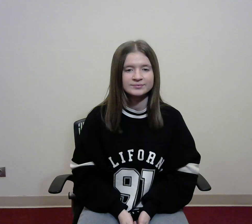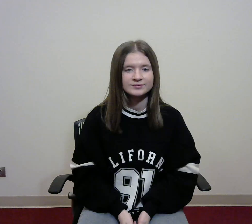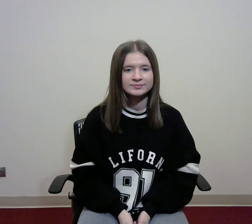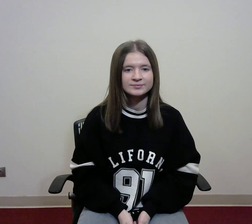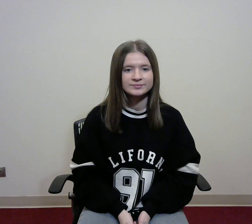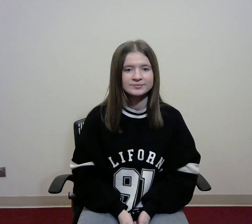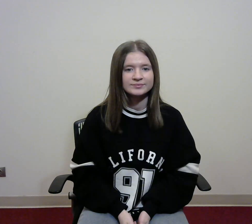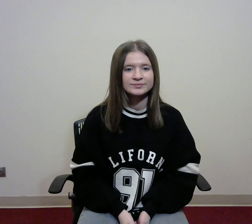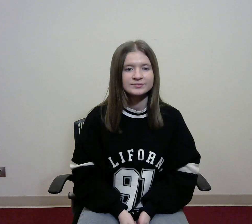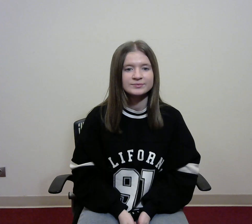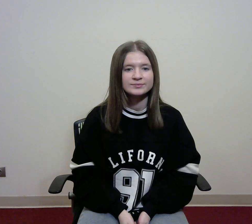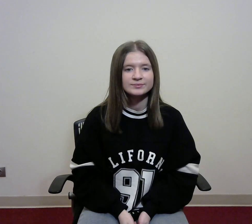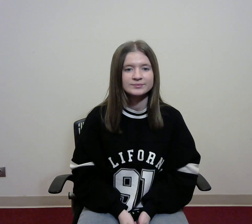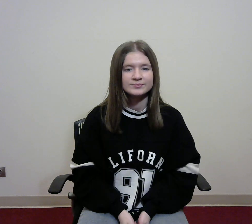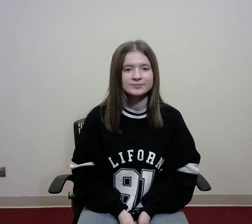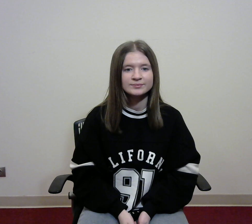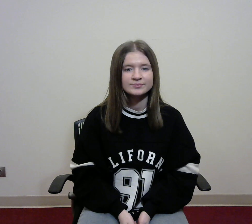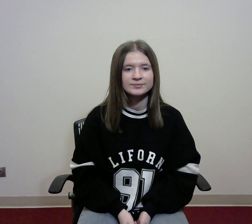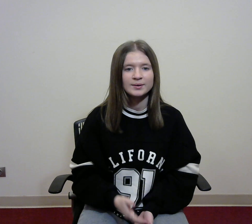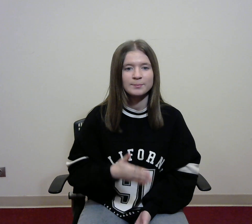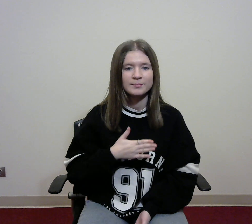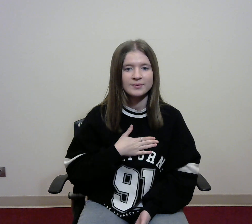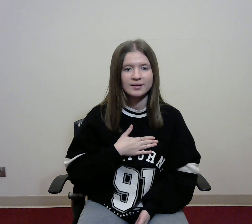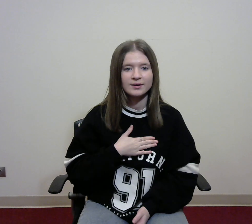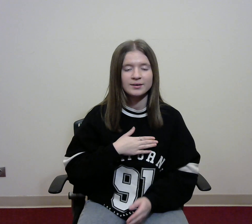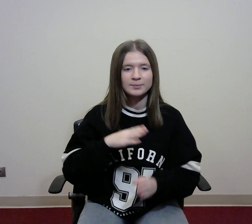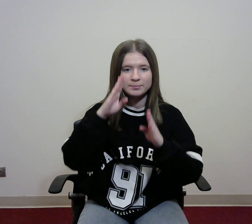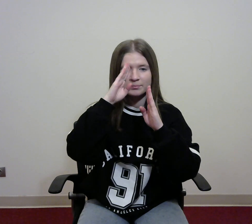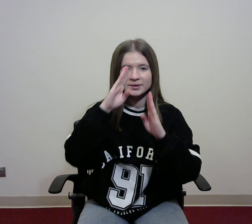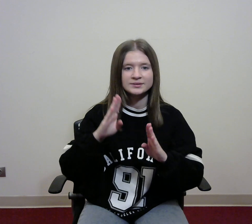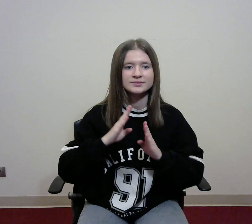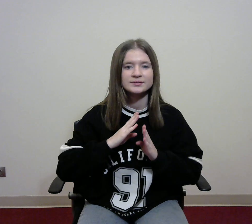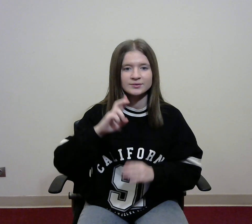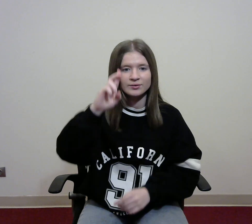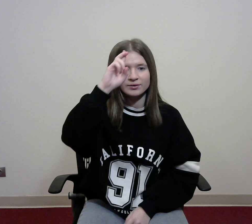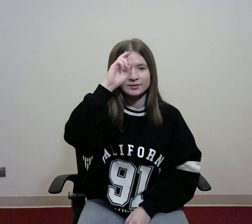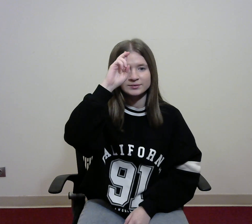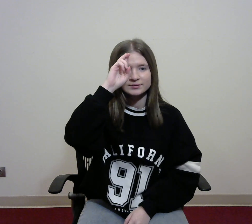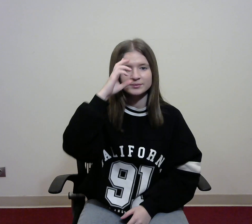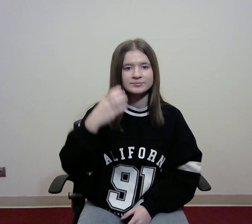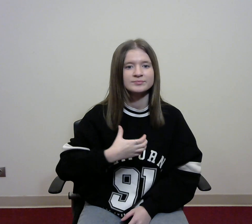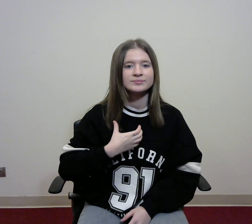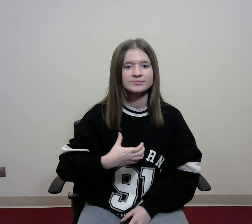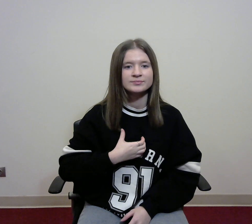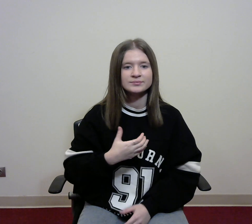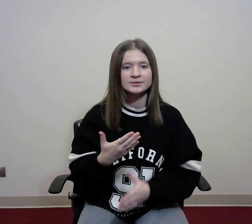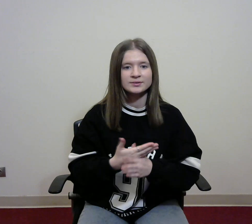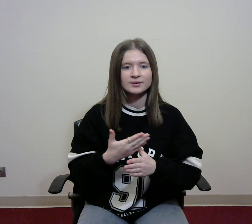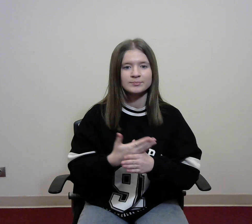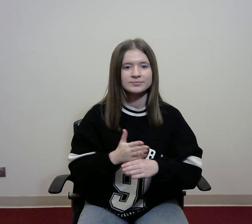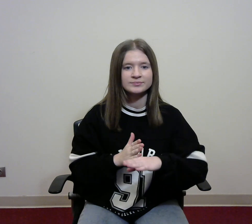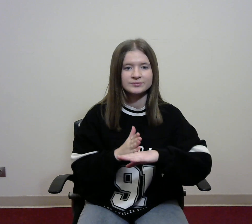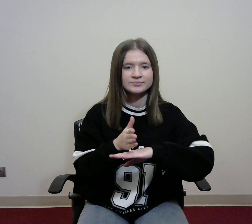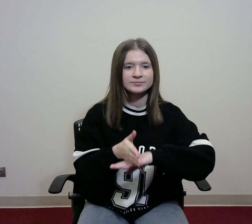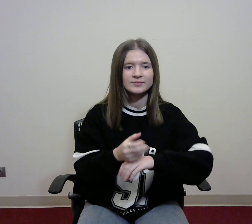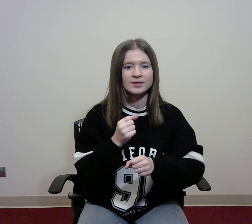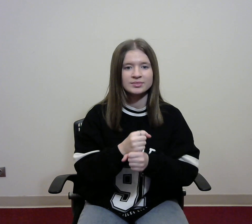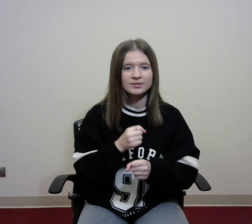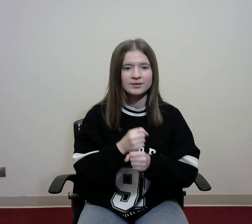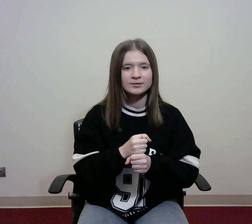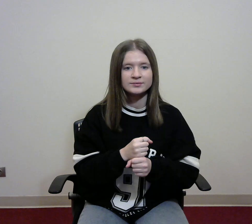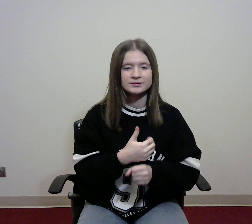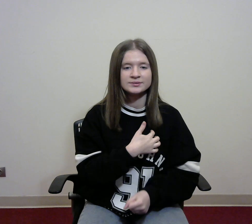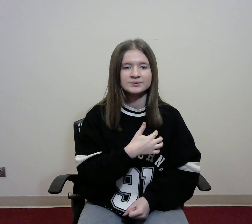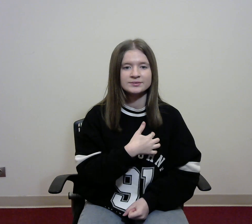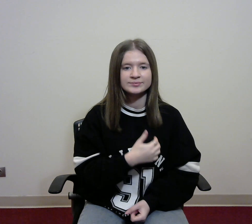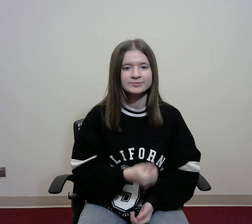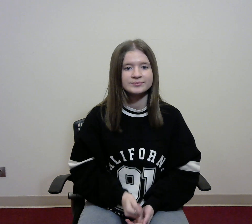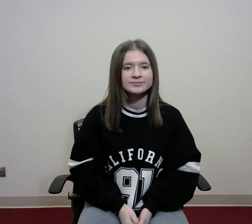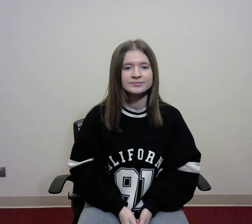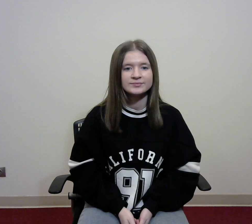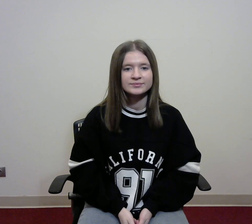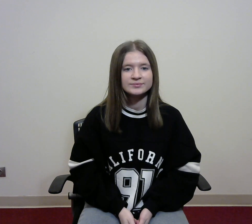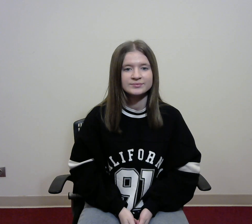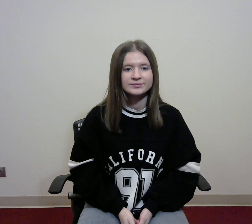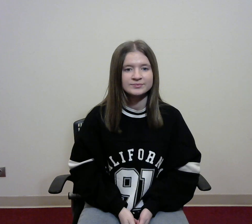Mən ünvanlı dövlət sosial yardımına müraciət etmək istəyirəm